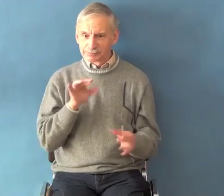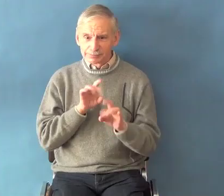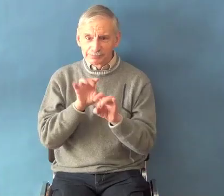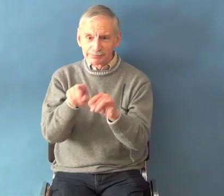Zastanawia się.